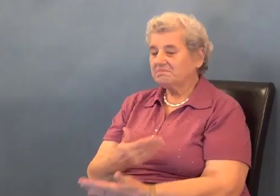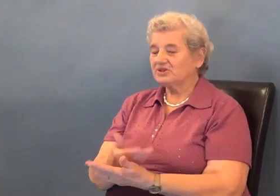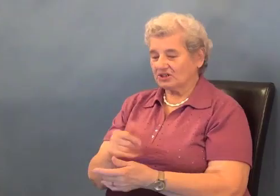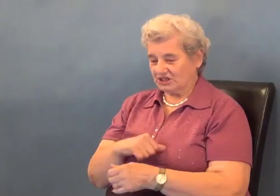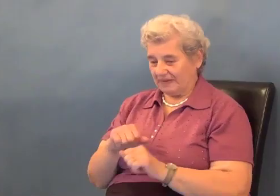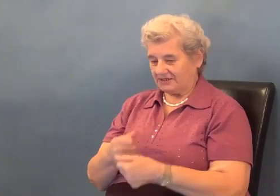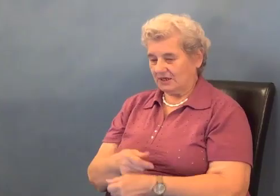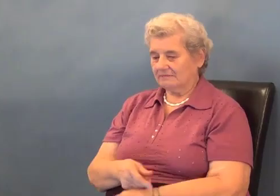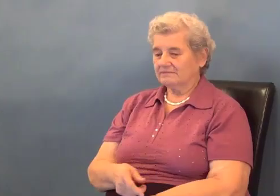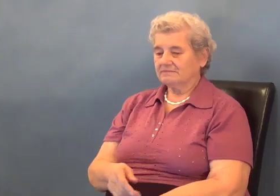Po co się śpieszy.